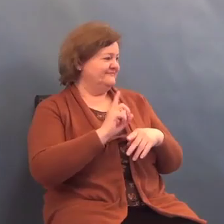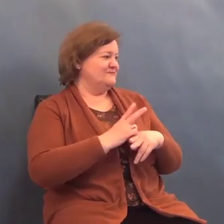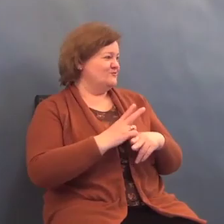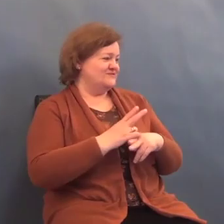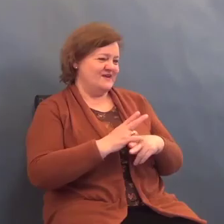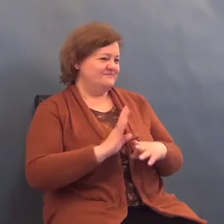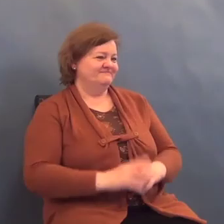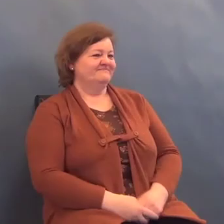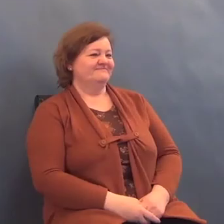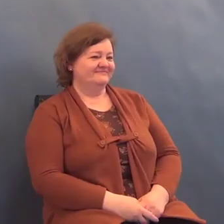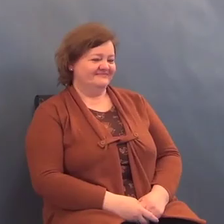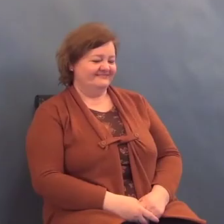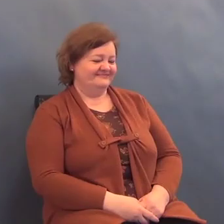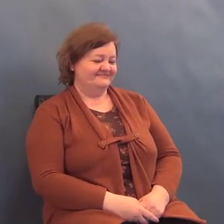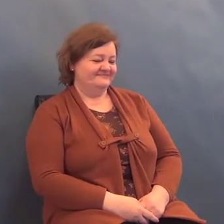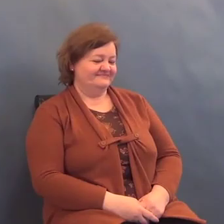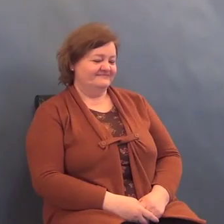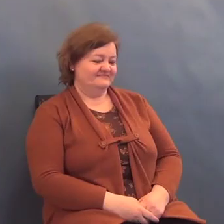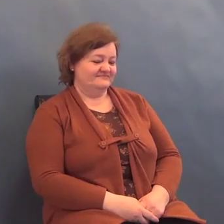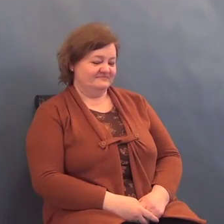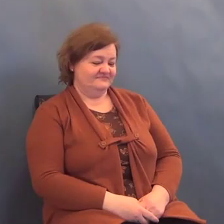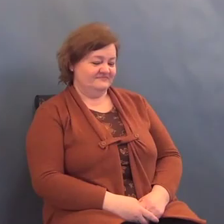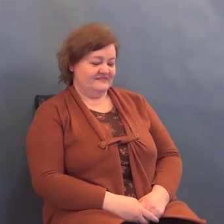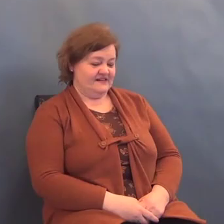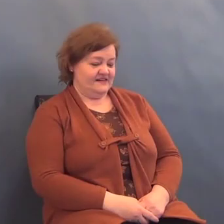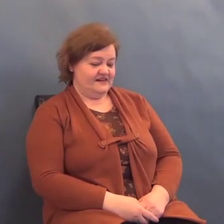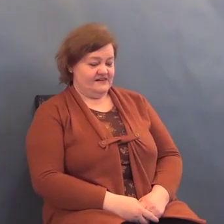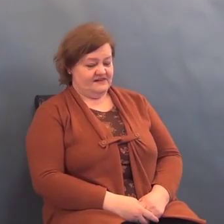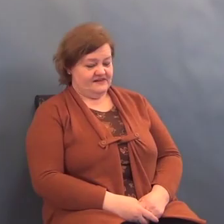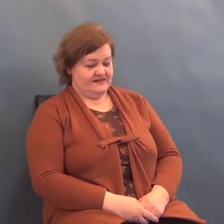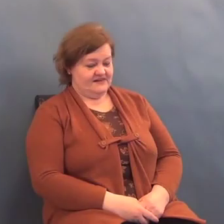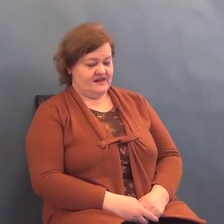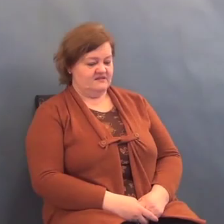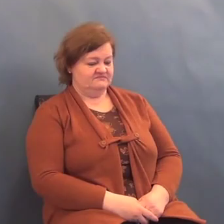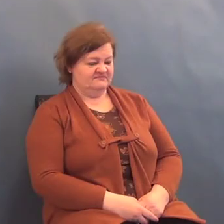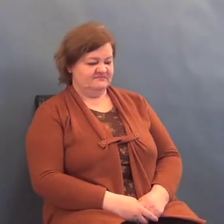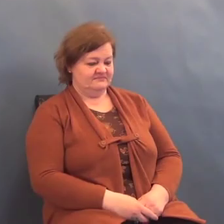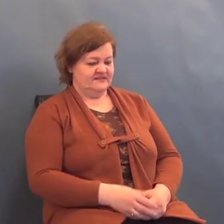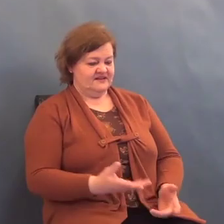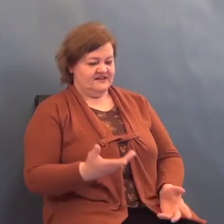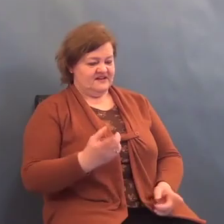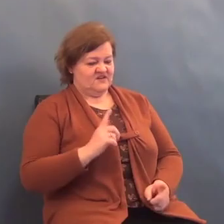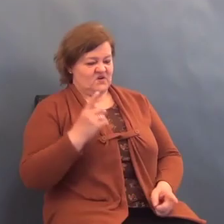Nie w muzeum.